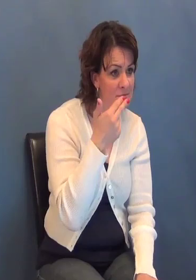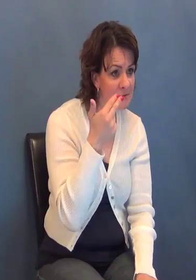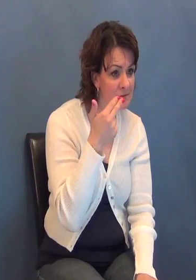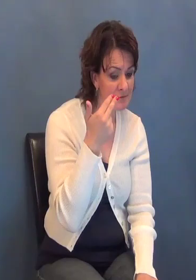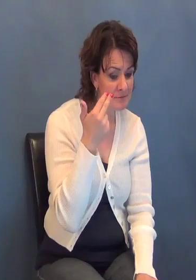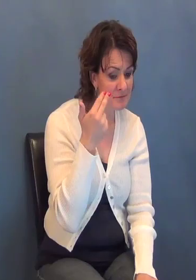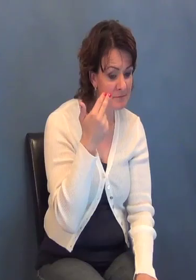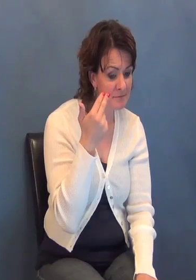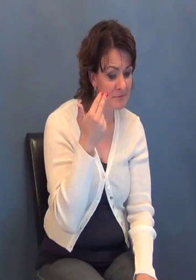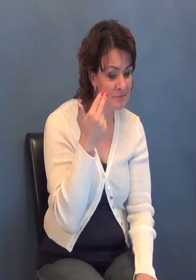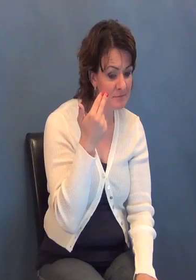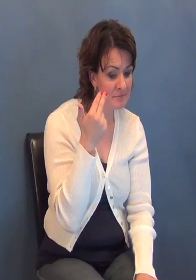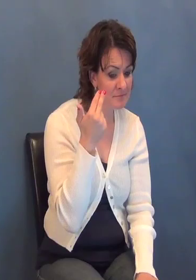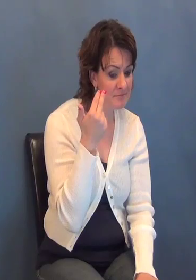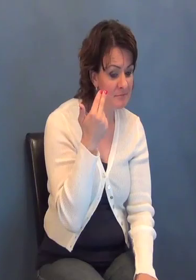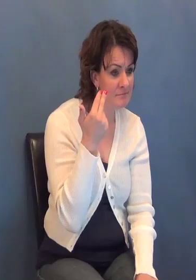Niedziela?